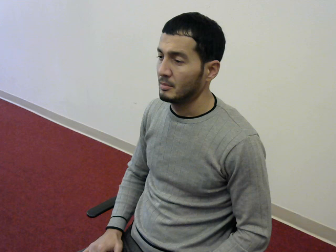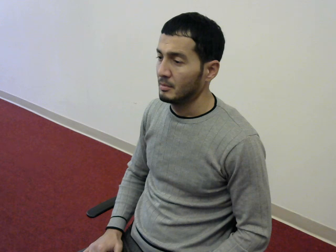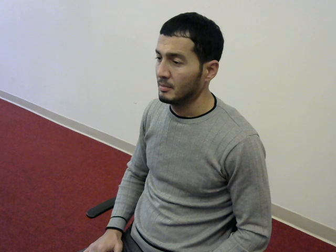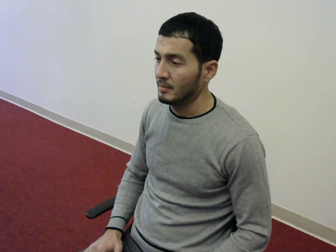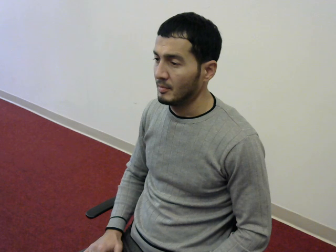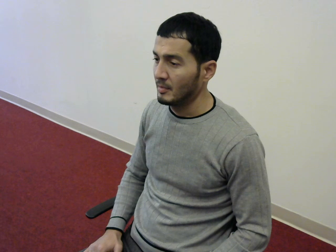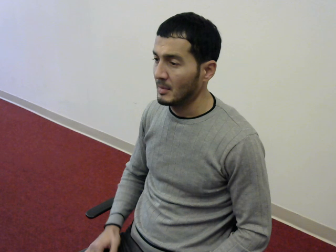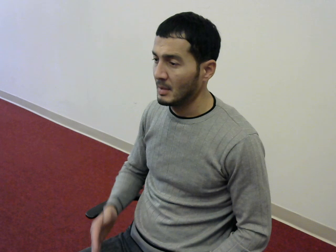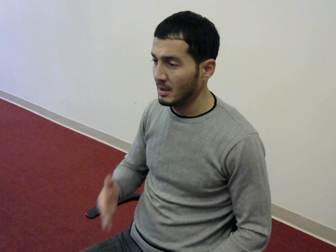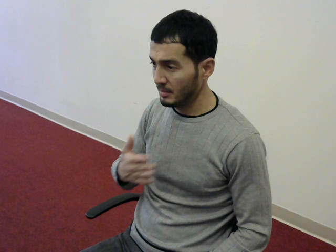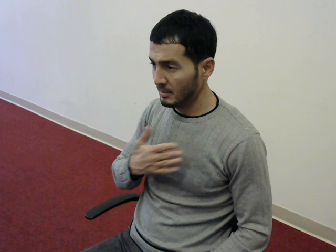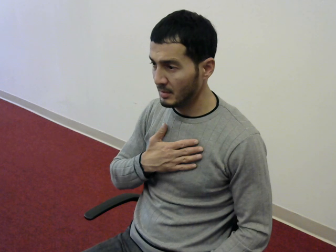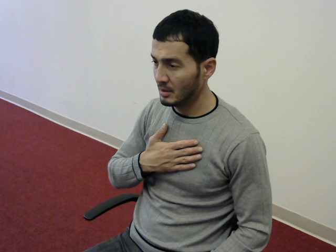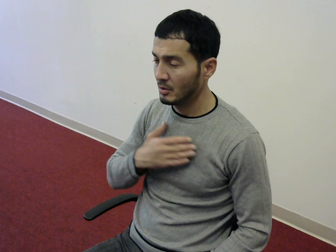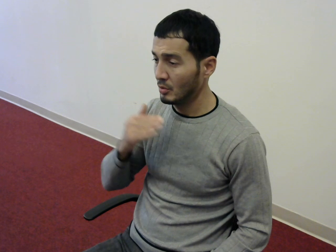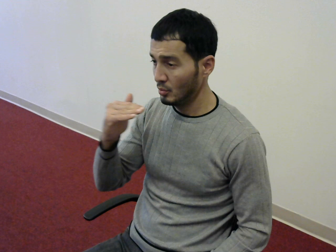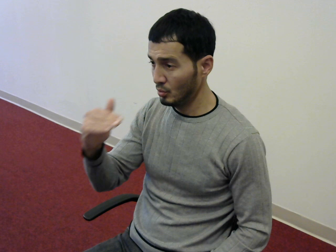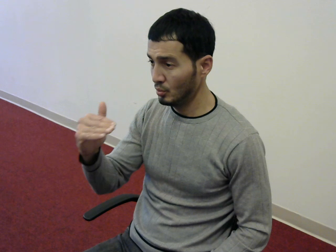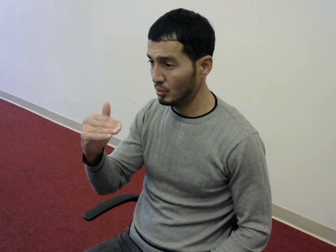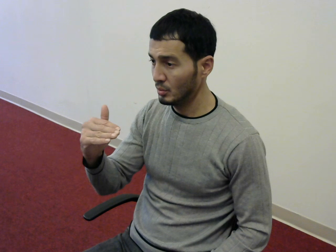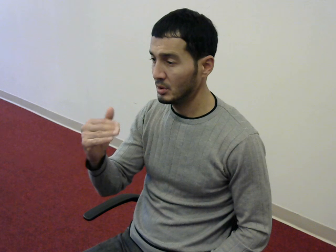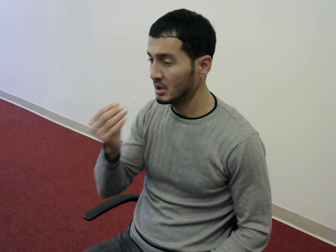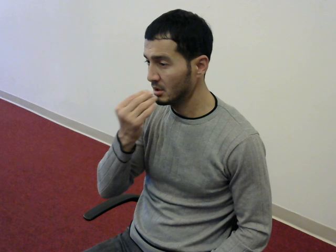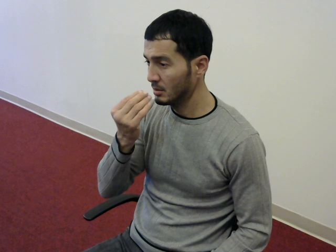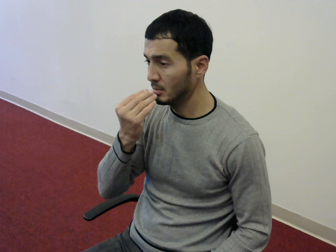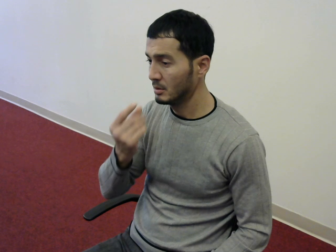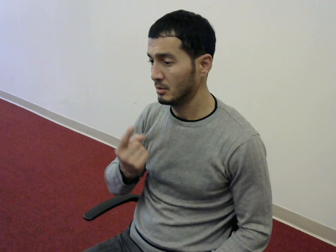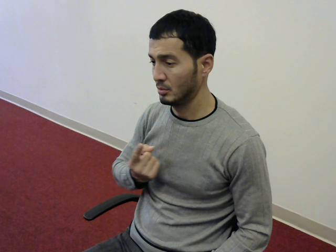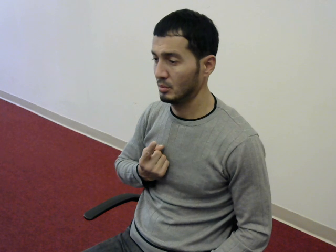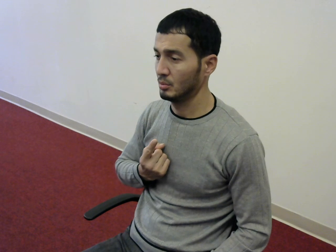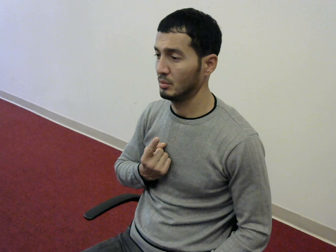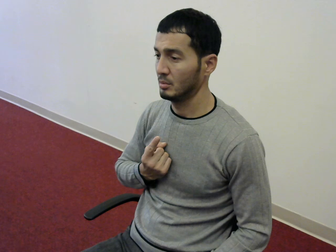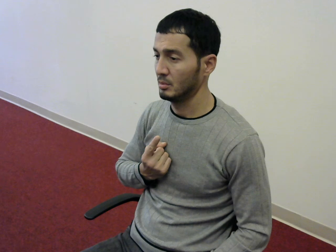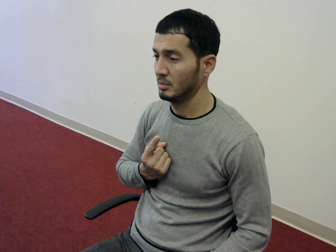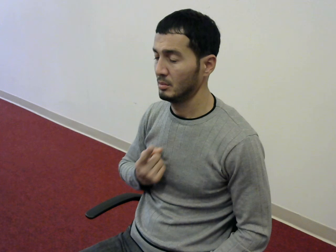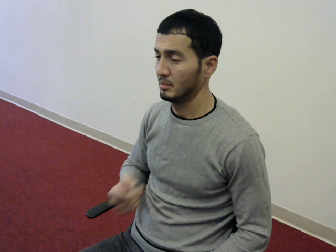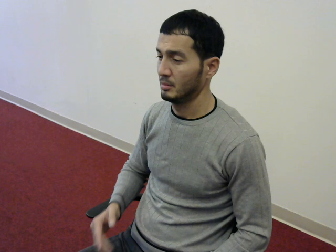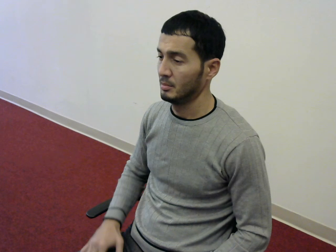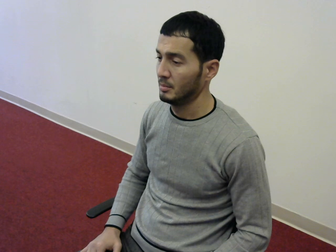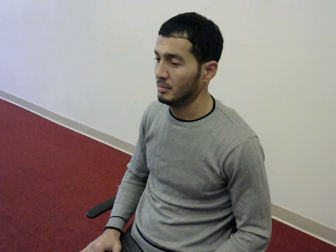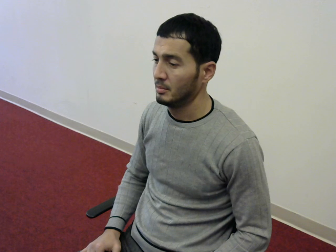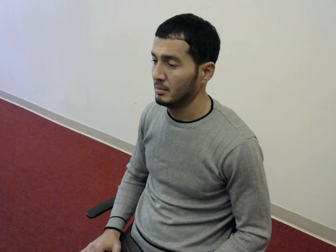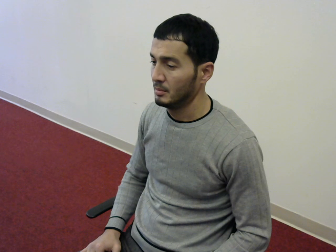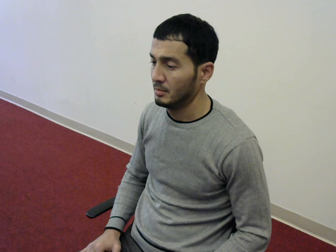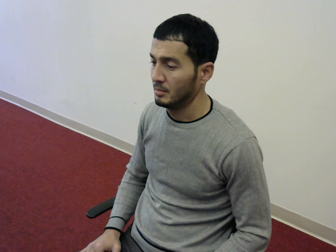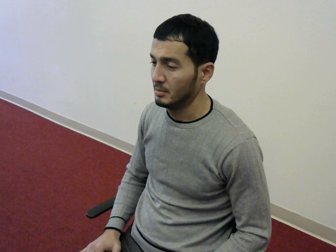Mən sizi naharda gözləyəcəm